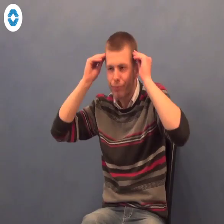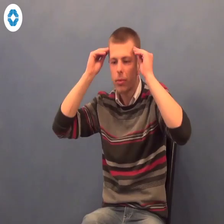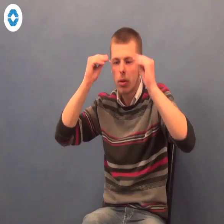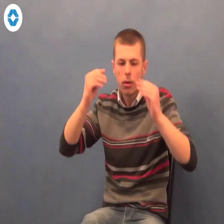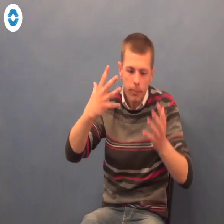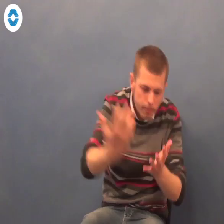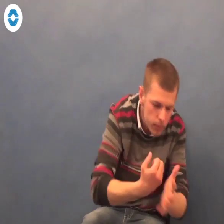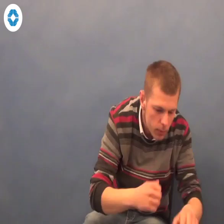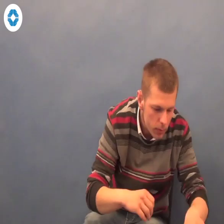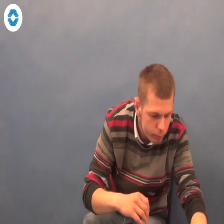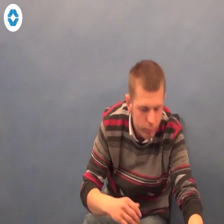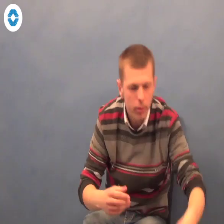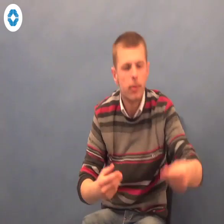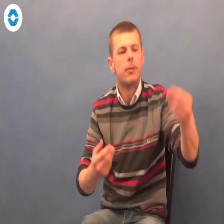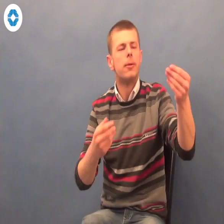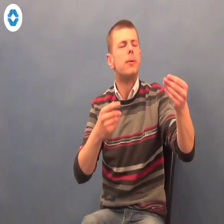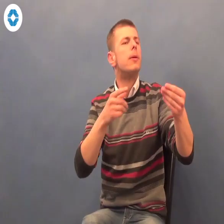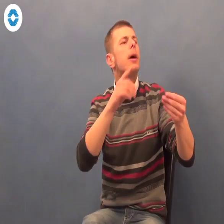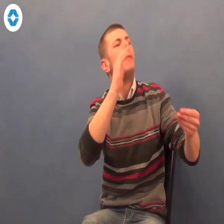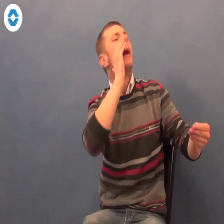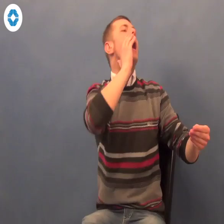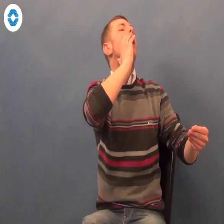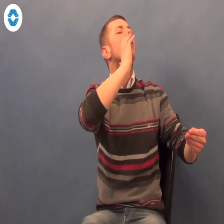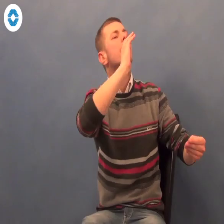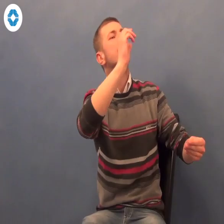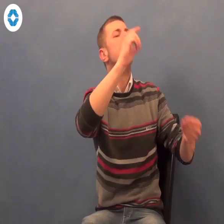Jeden z trzech chłopców podnosi kapelusz, woła tamtego chłopca.